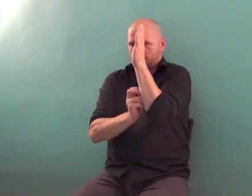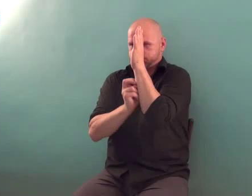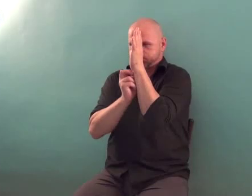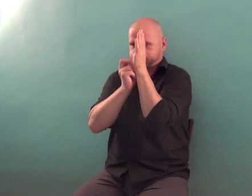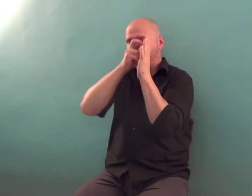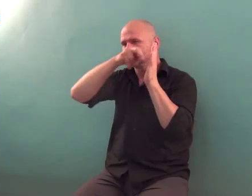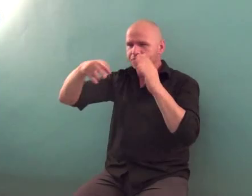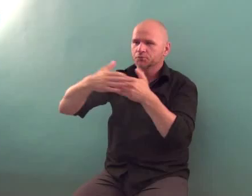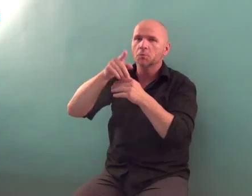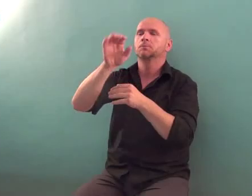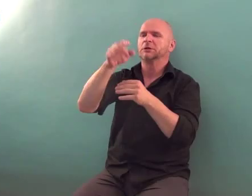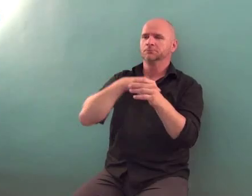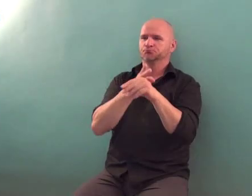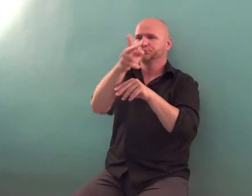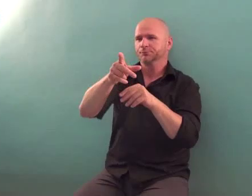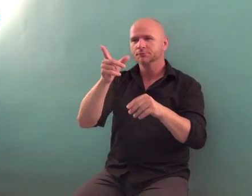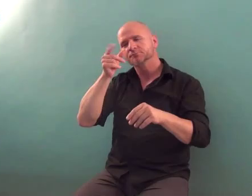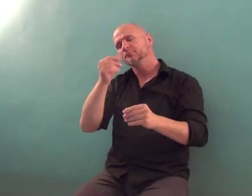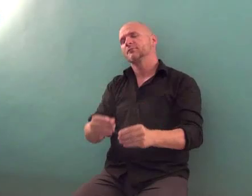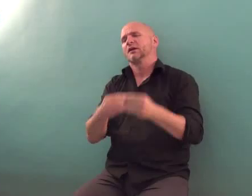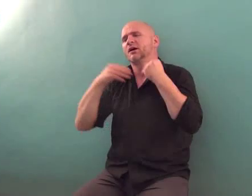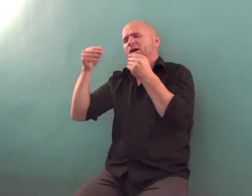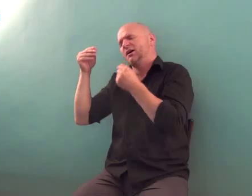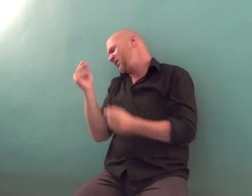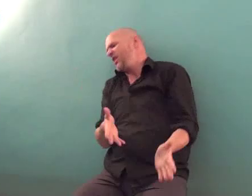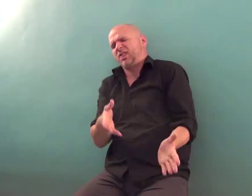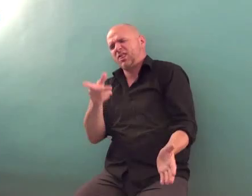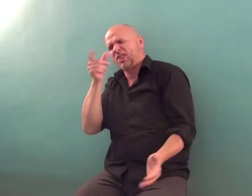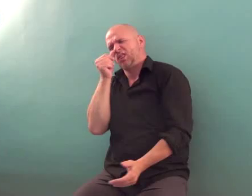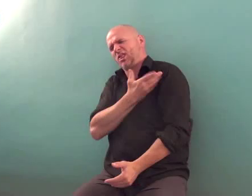Idzie do drzwi swojego pokoju, wchodzi do środka i kładzie się do łóżka, przykrywa się kołdrą i szybko zasypia.